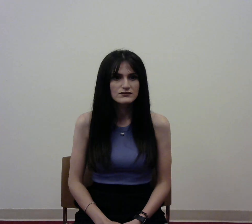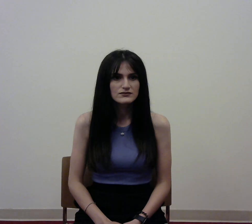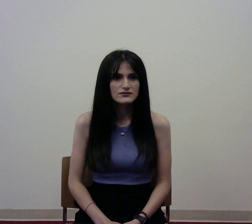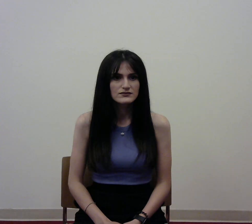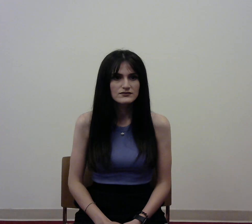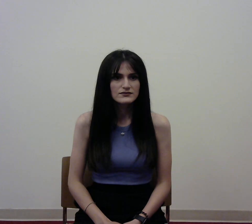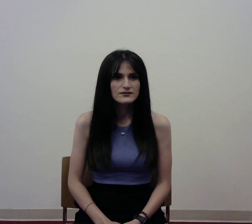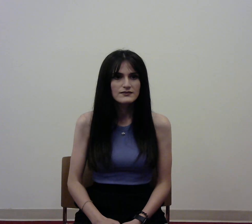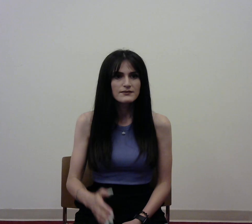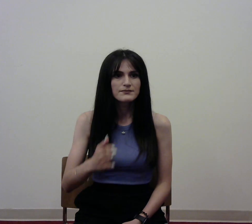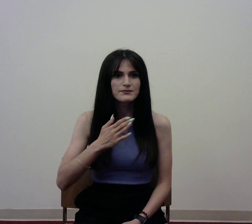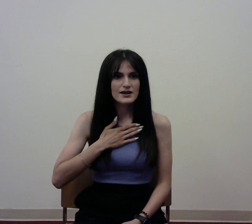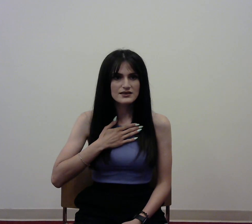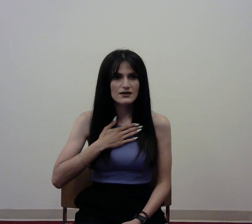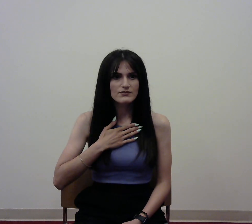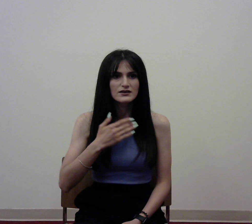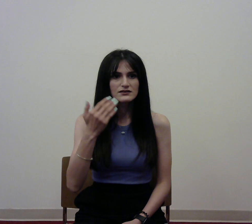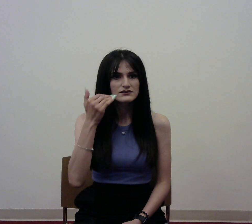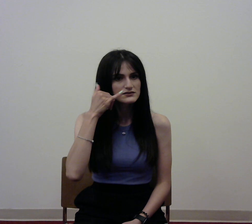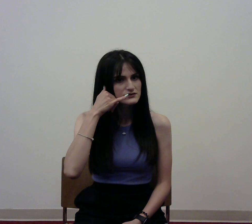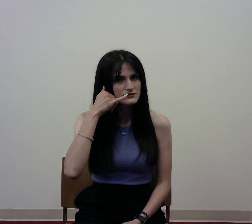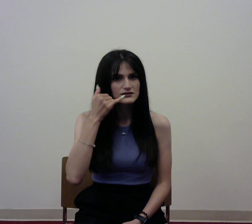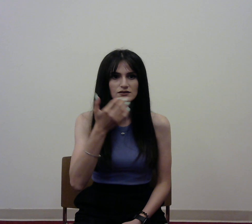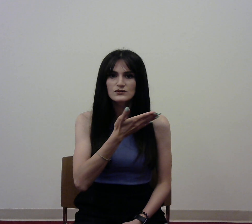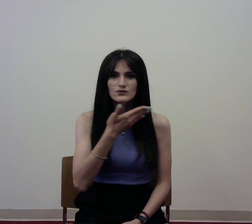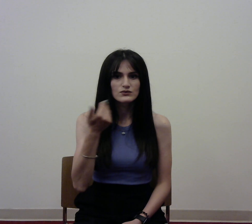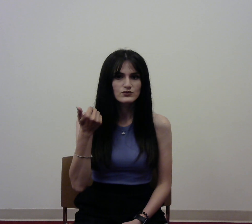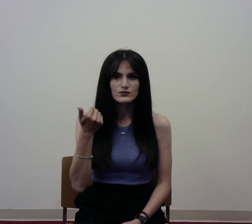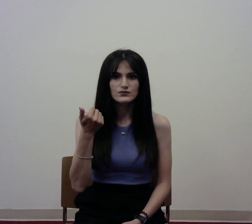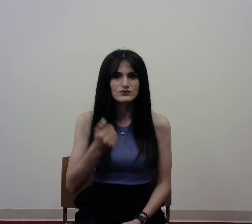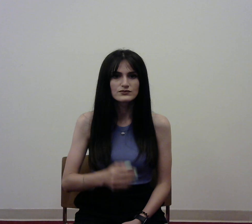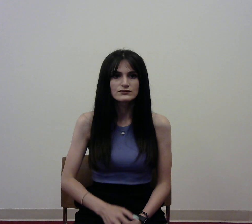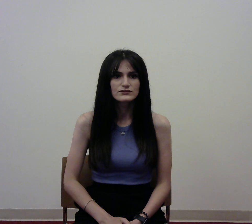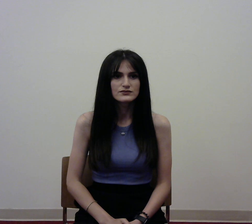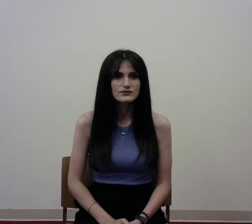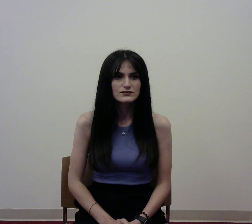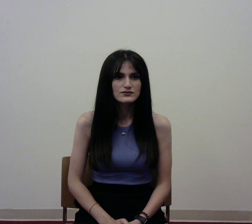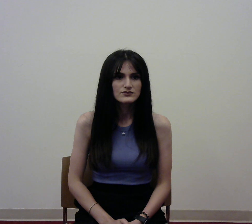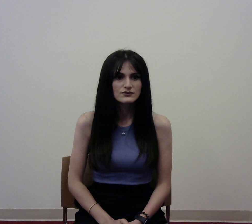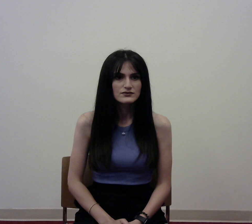Mənim telefonum yoxdur